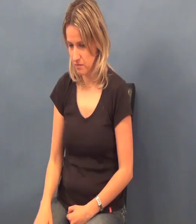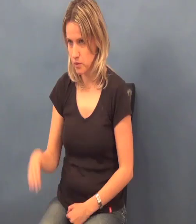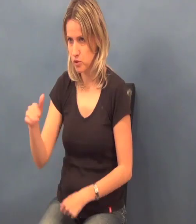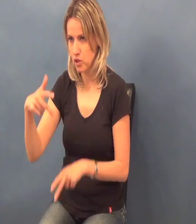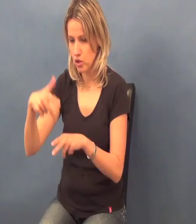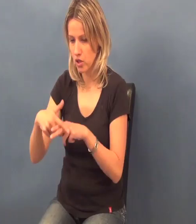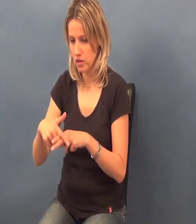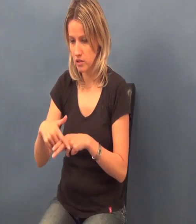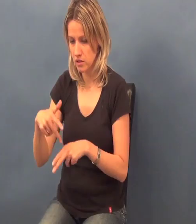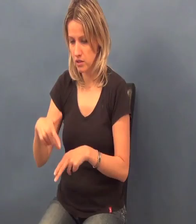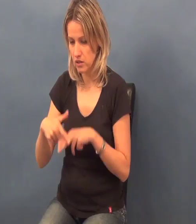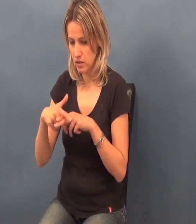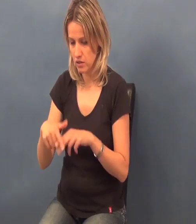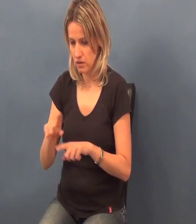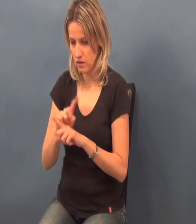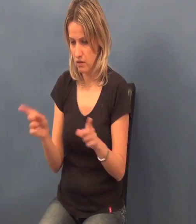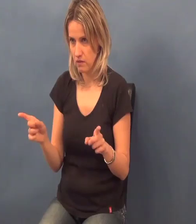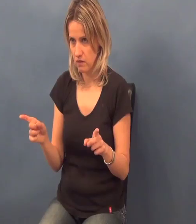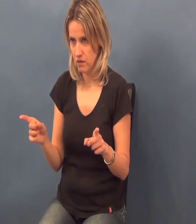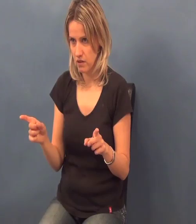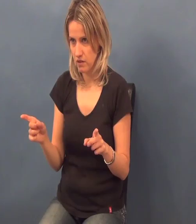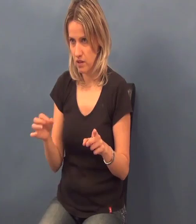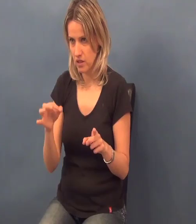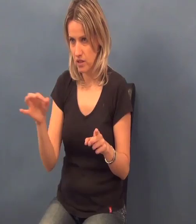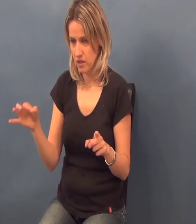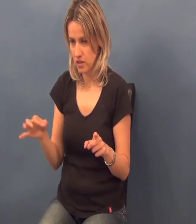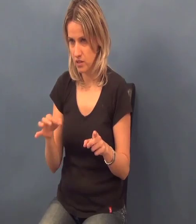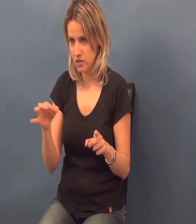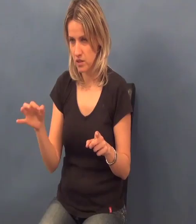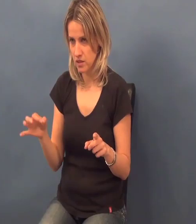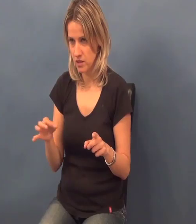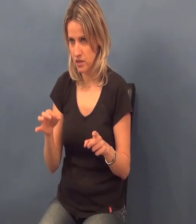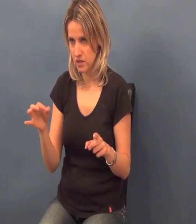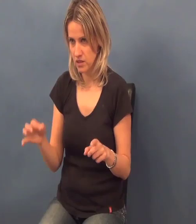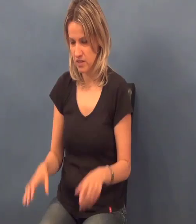Może koń nie może być w jeziorze.